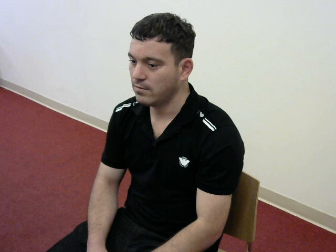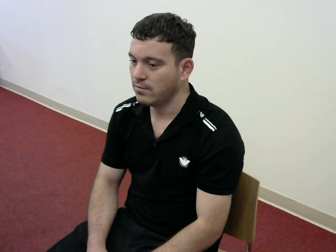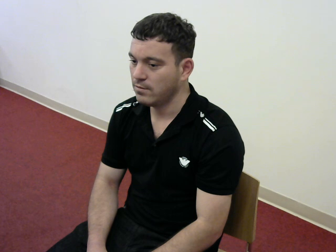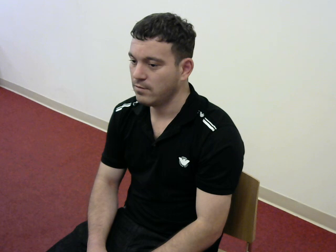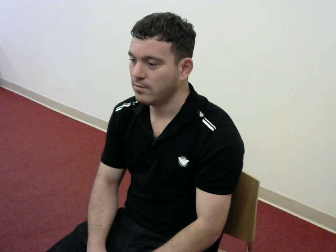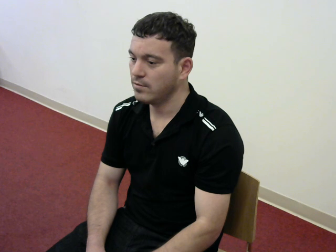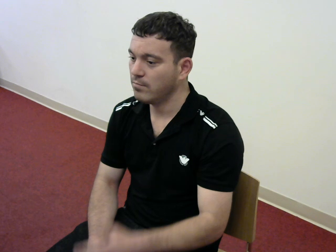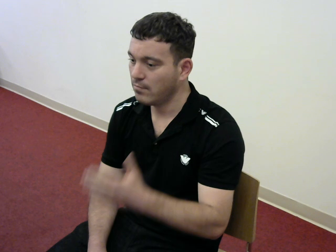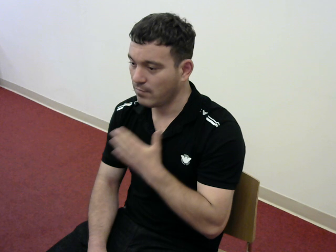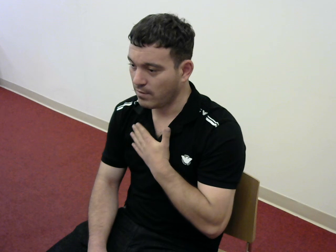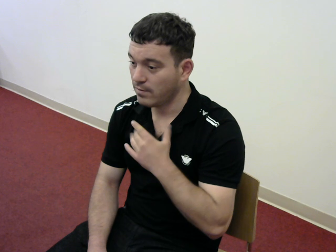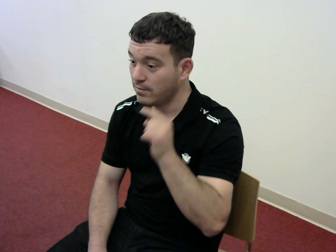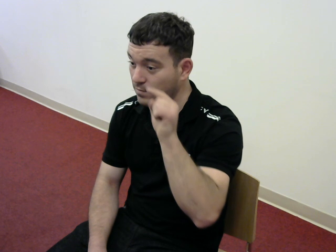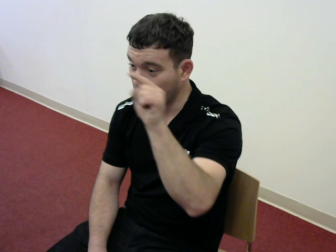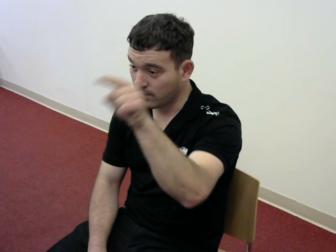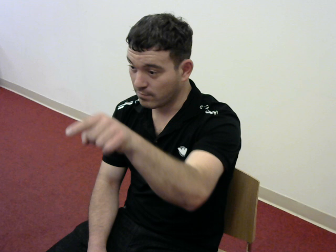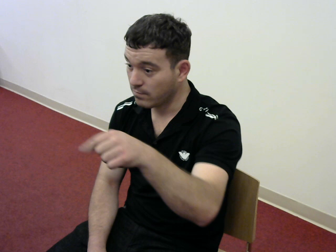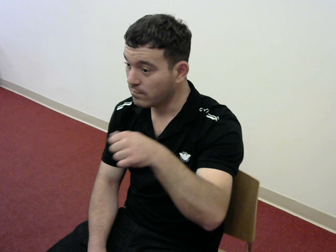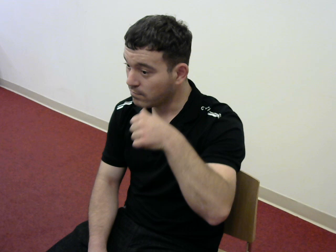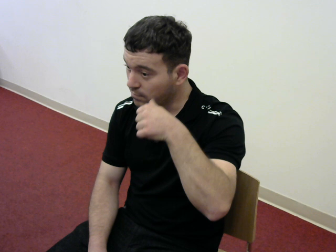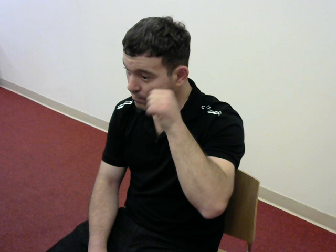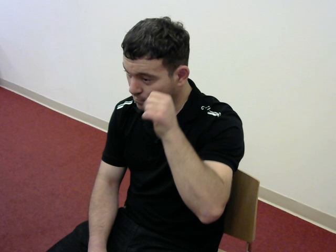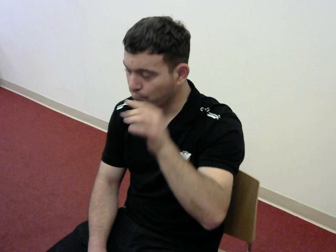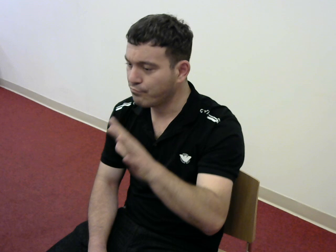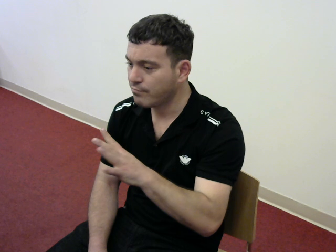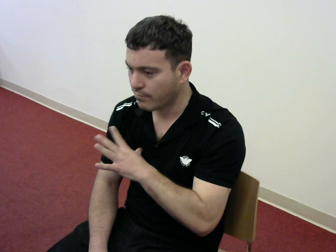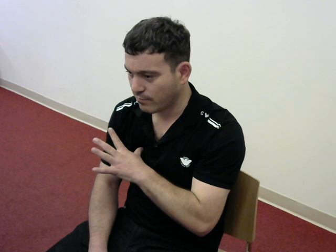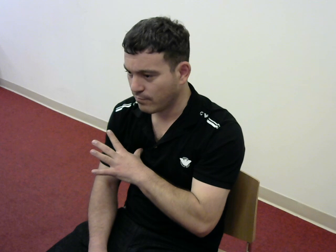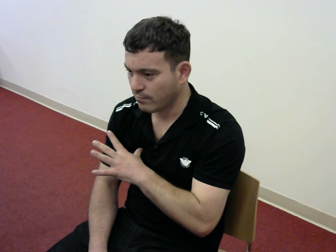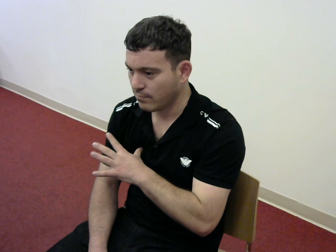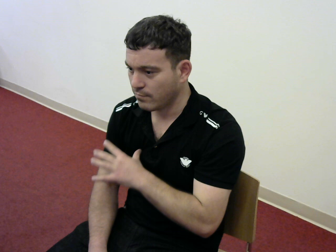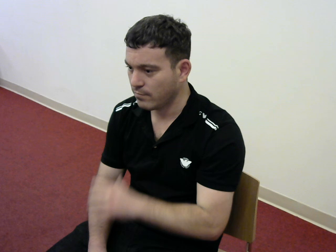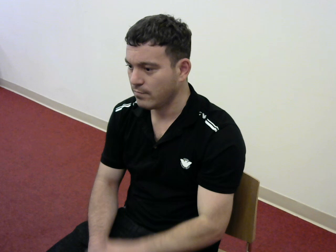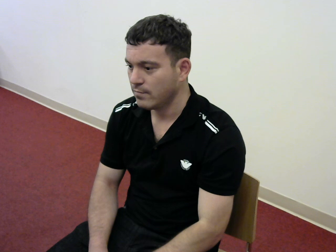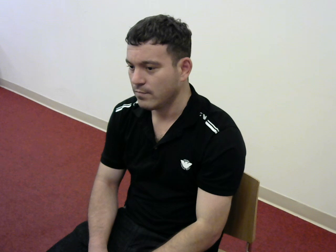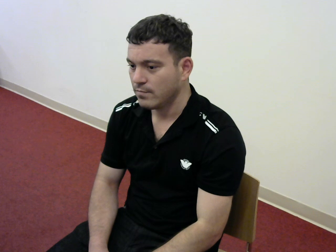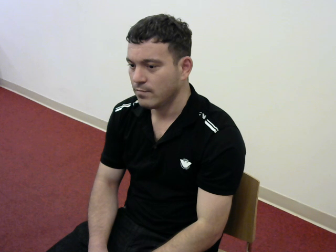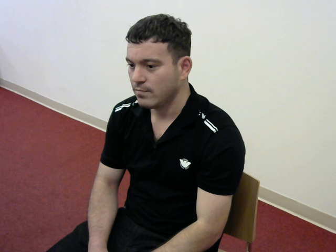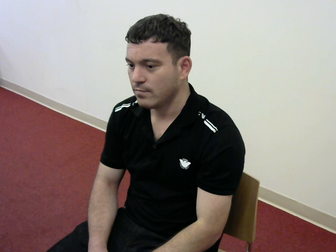Mən orda dünən olmuşam